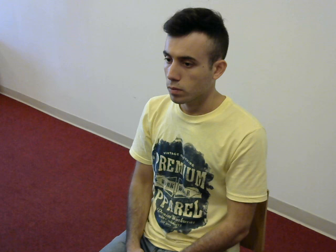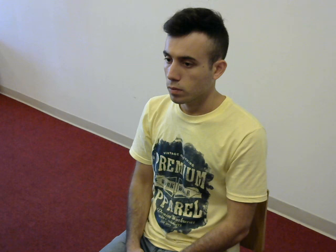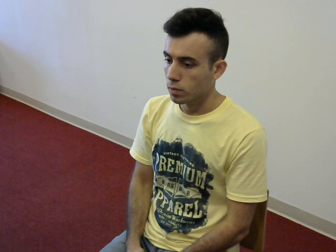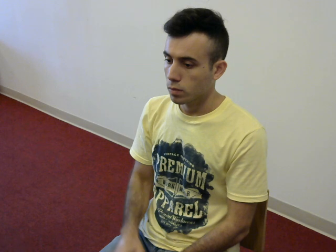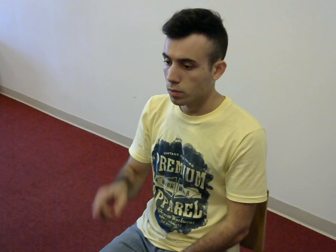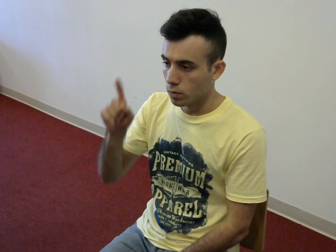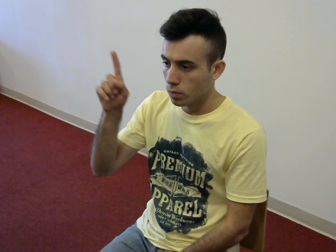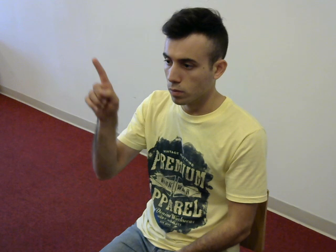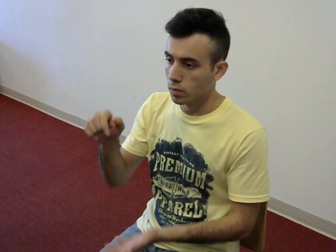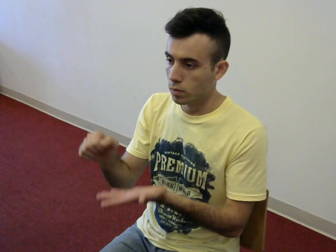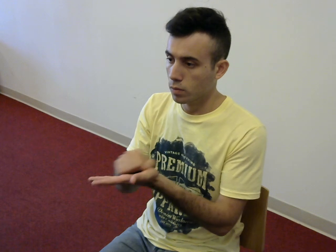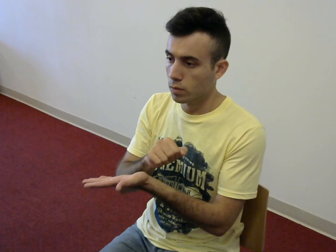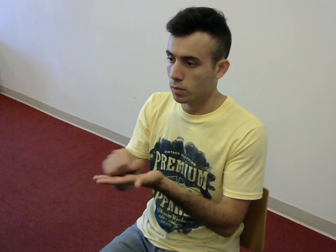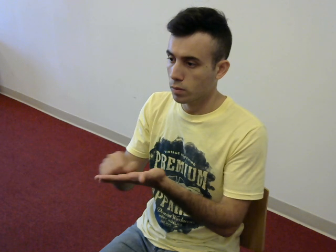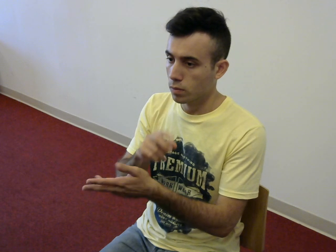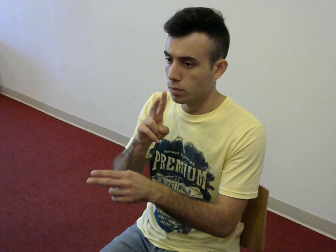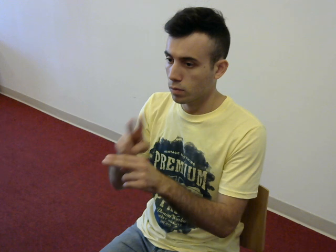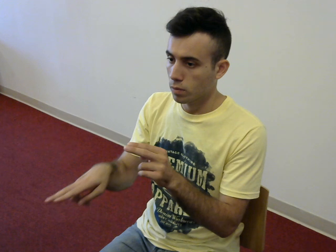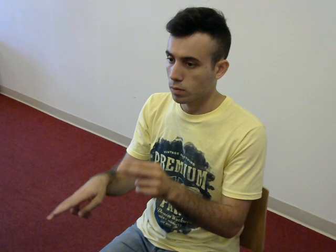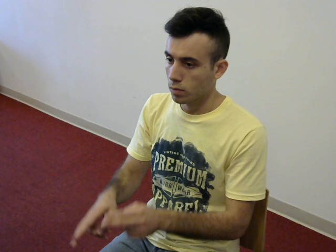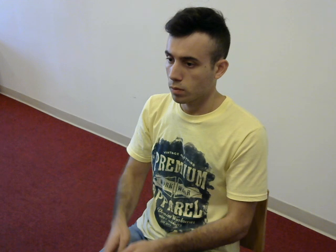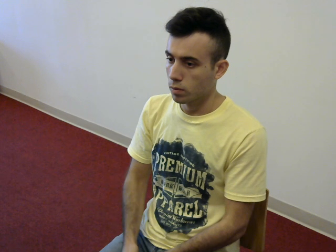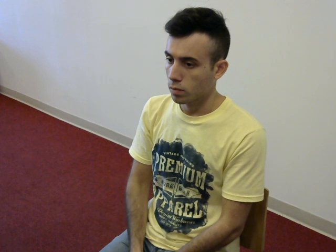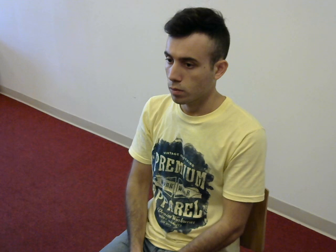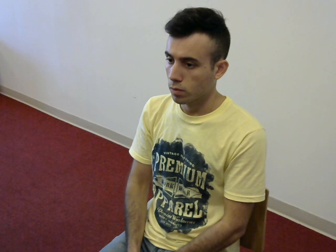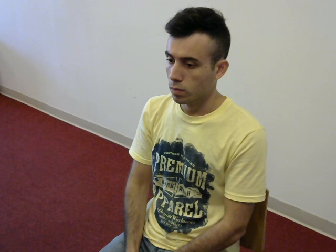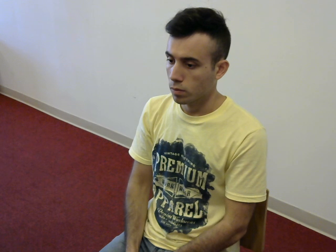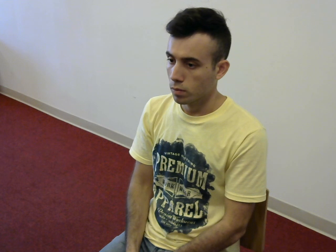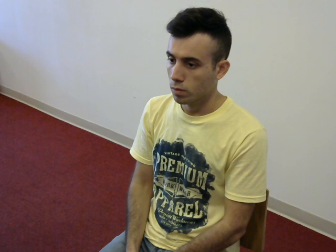O sənədlərini itirib